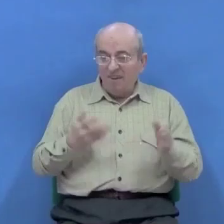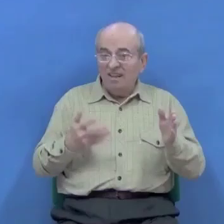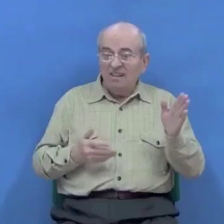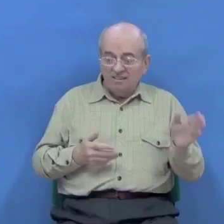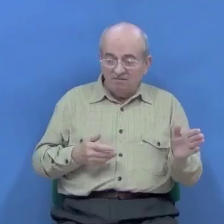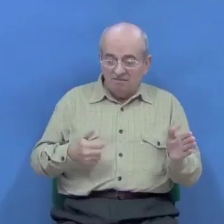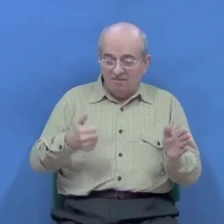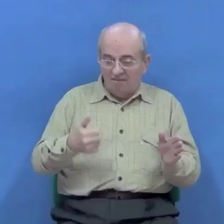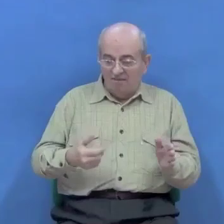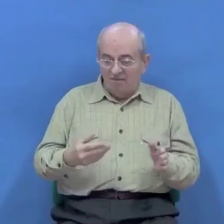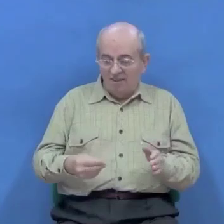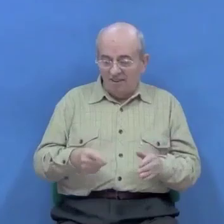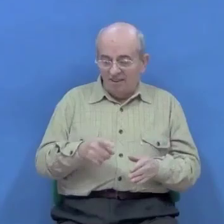Chce zatrzymać taksówkę.